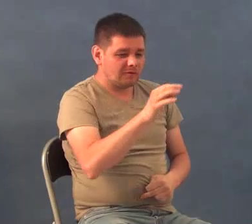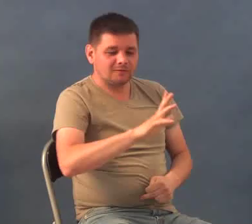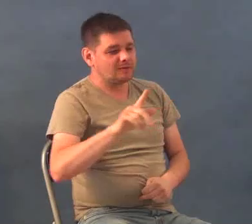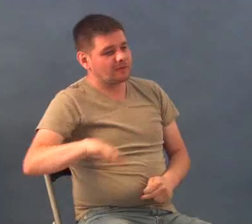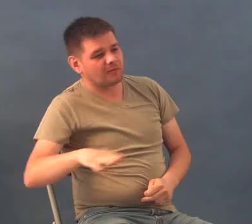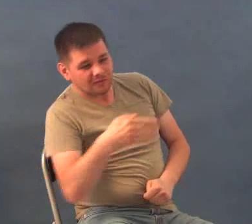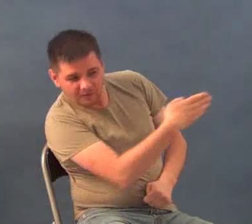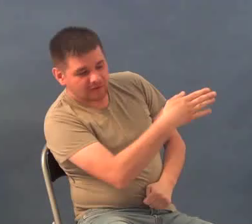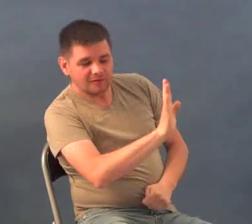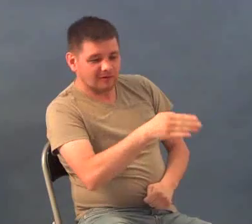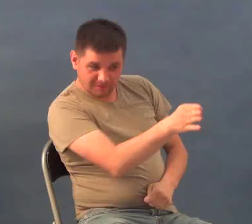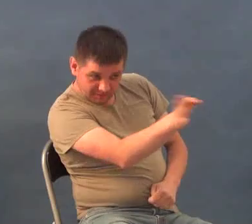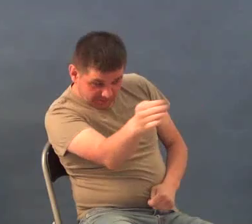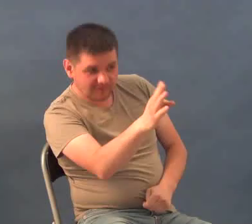Mały mówi, że nie w lewo i że prosto, prawo, w prosto.